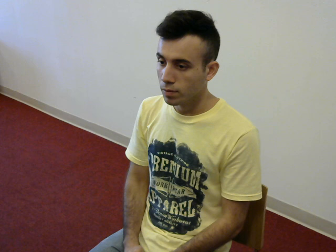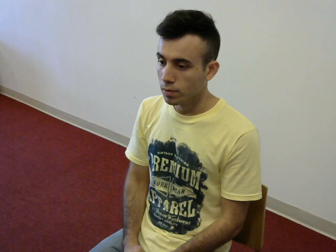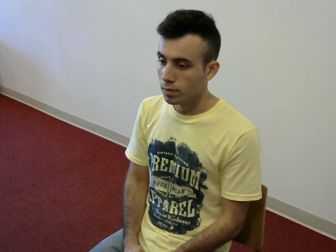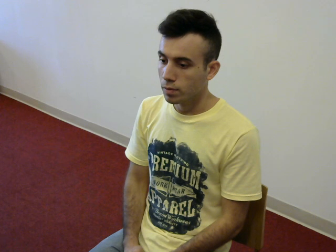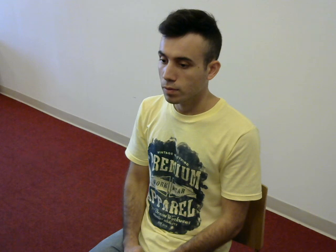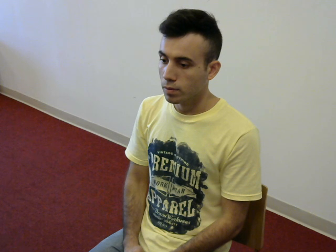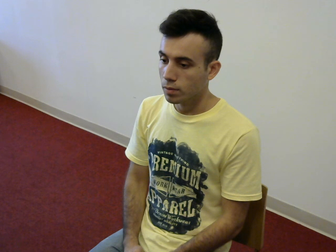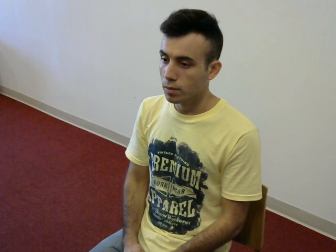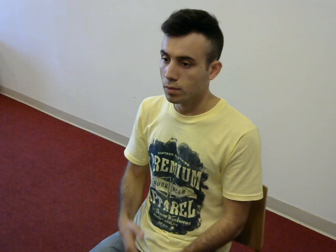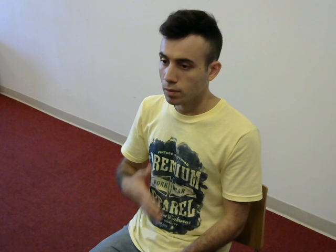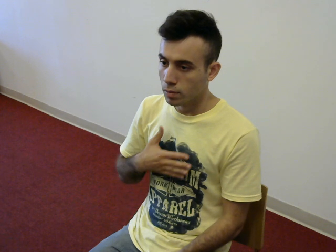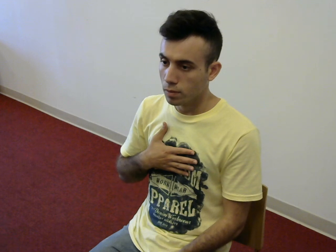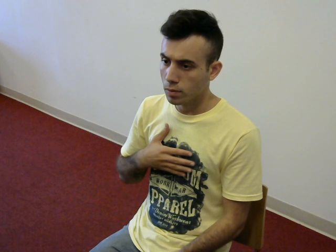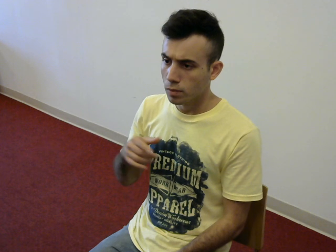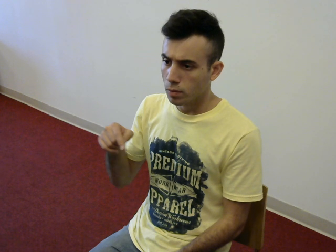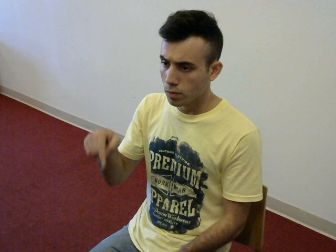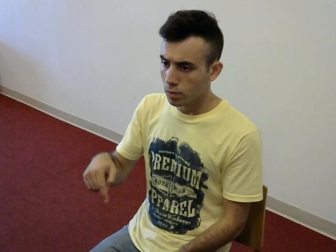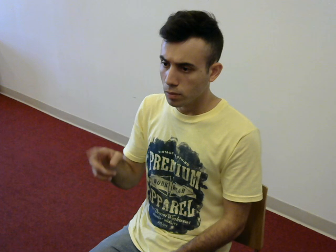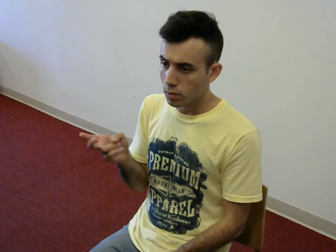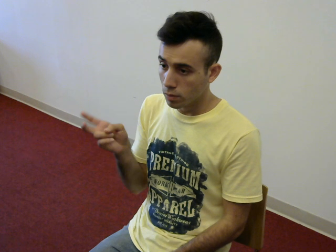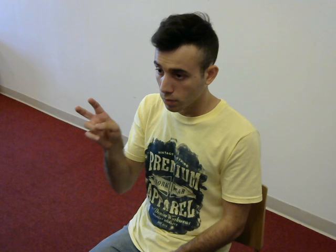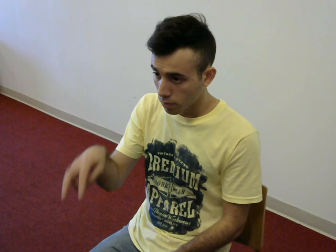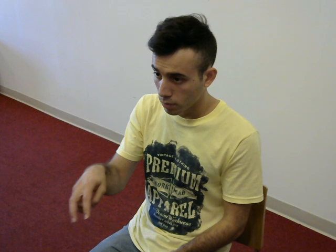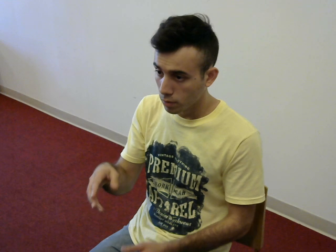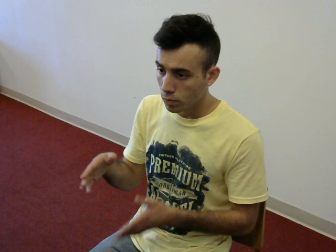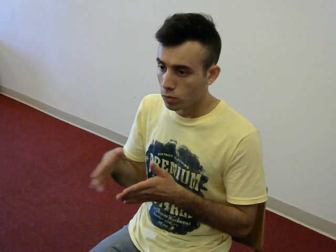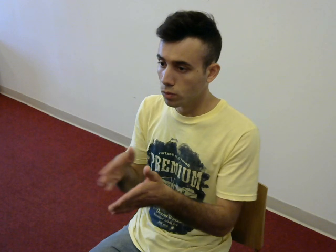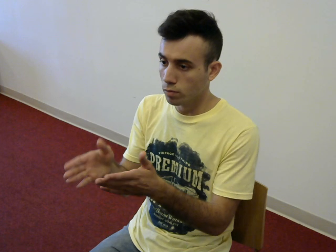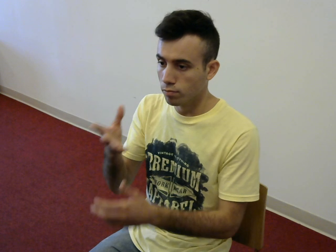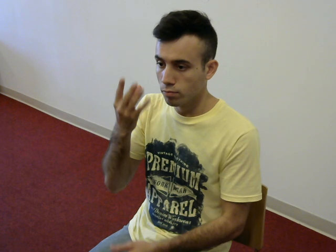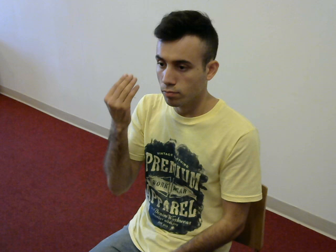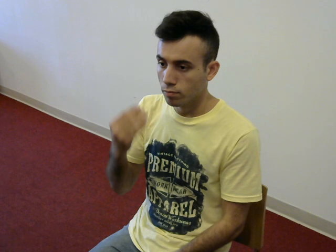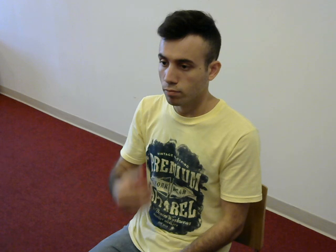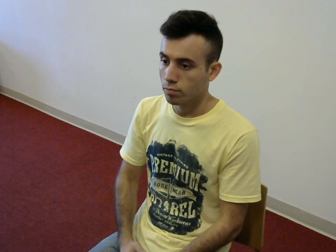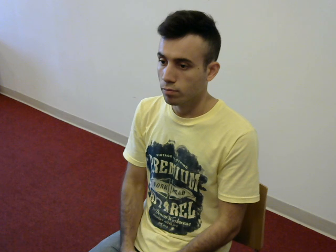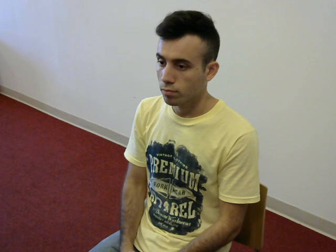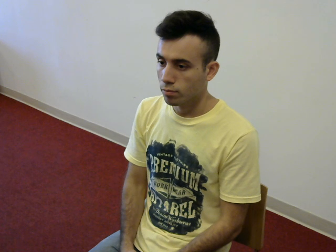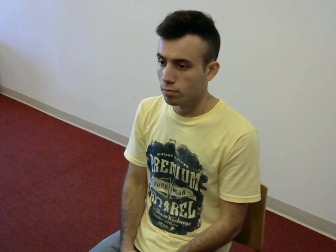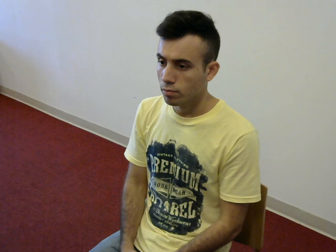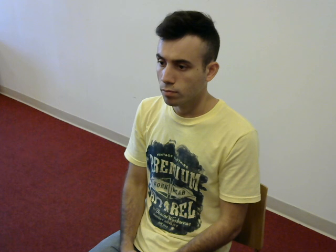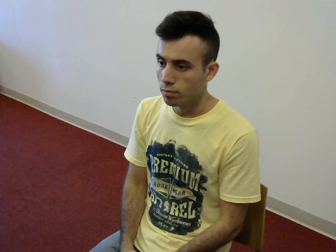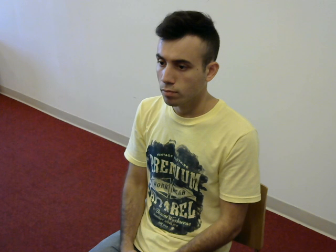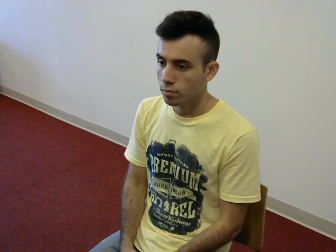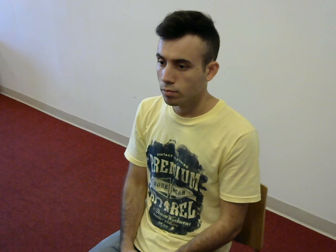Mən bura gələn yolu unutmuşam